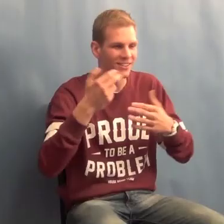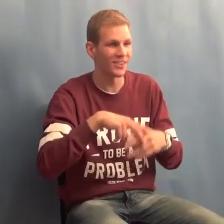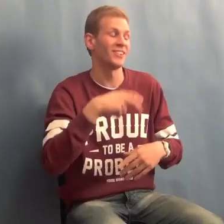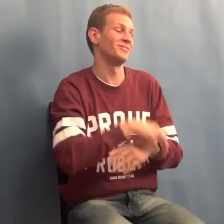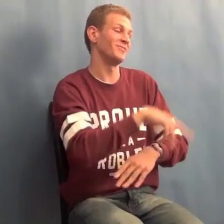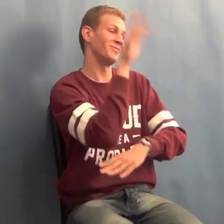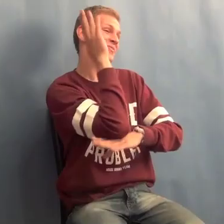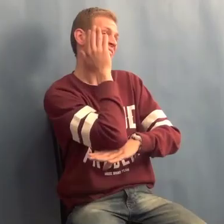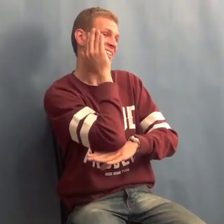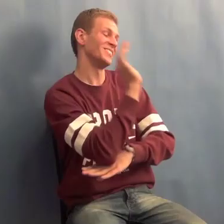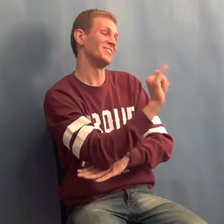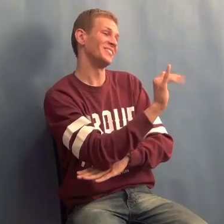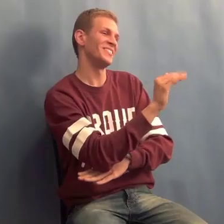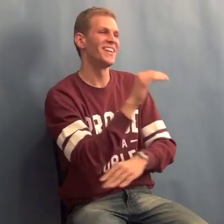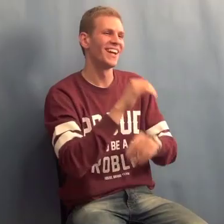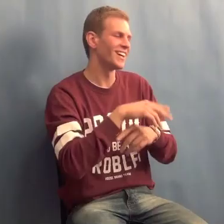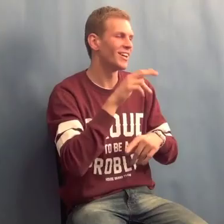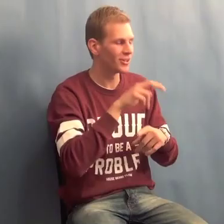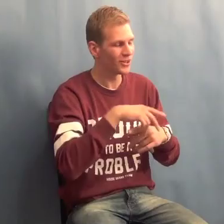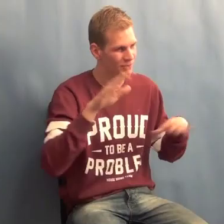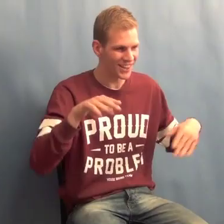Siedział na huśtawce, i nagle podszedł do niego kot i zamachał.